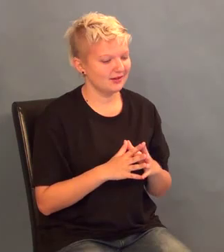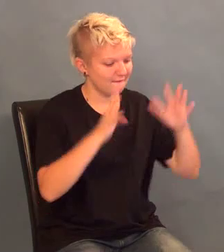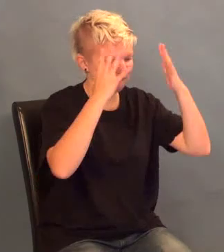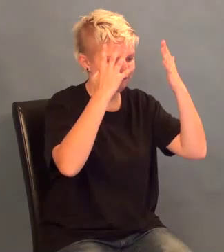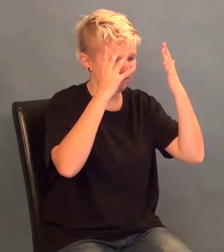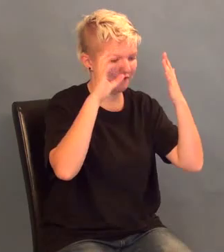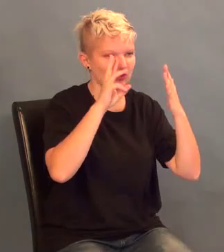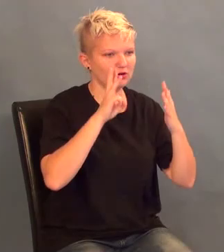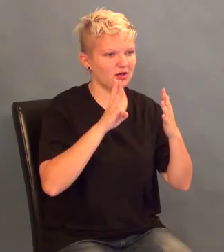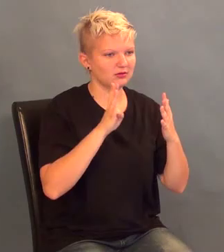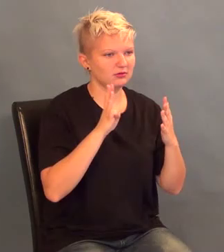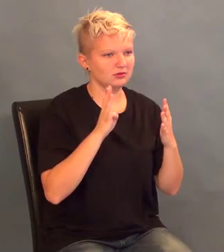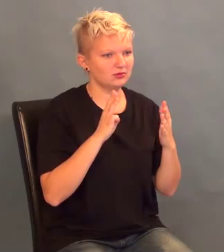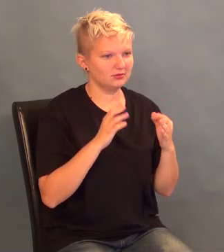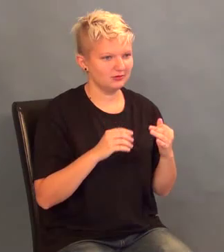Dziewiątego, we wtorek.